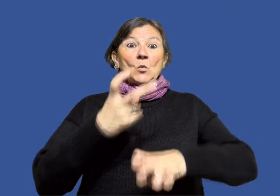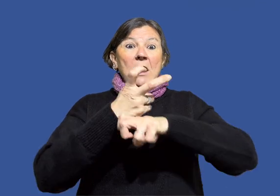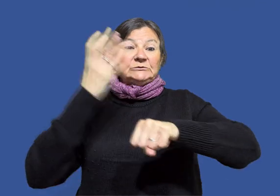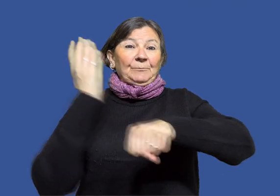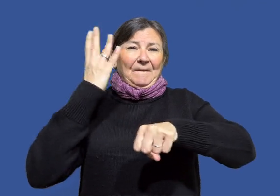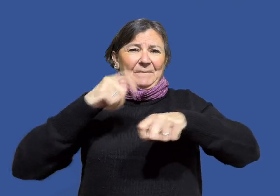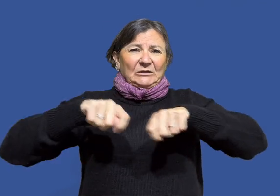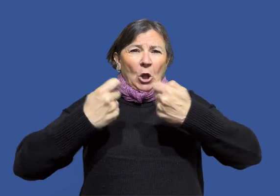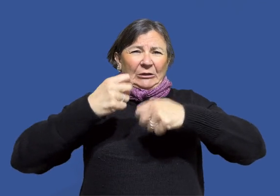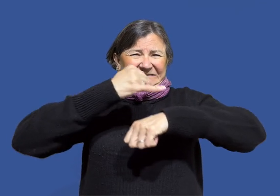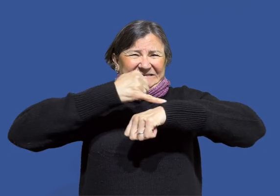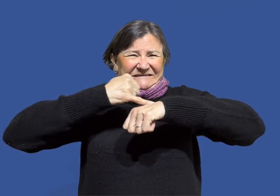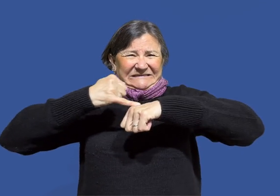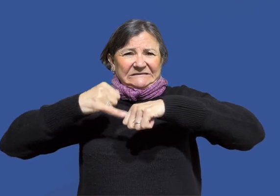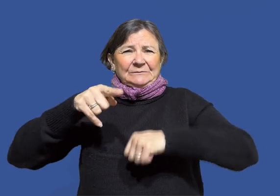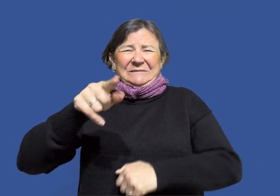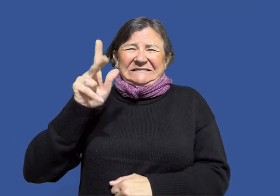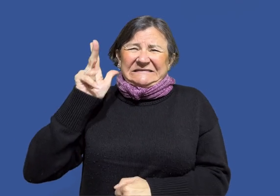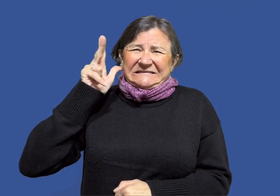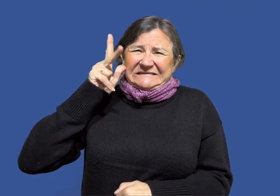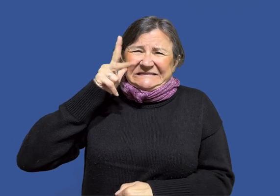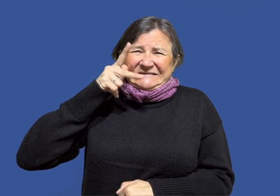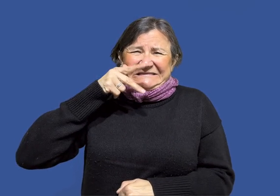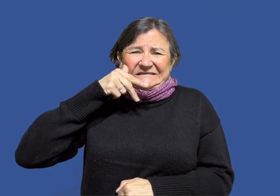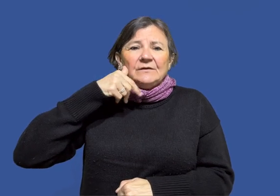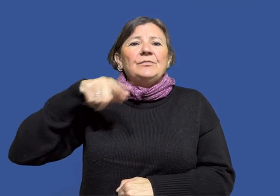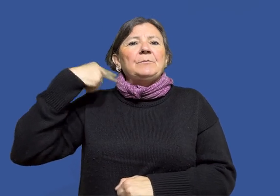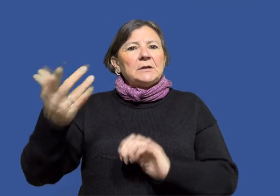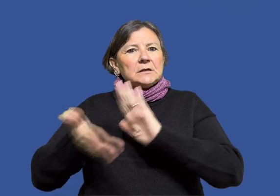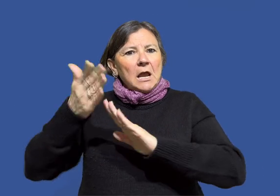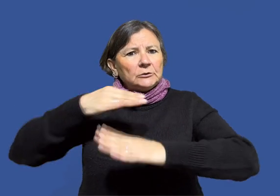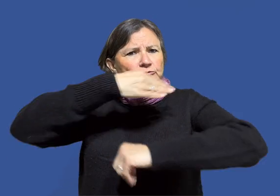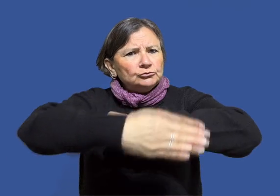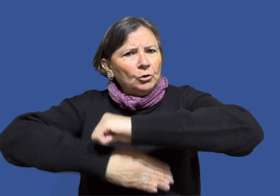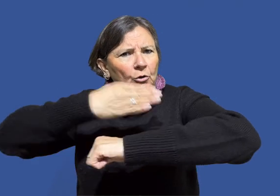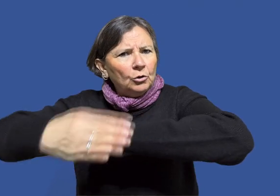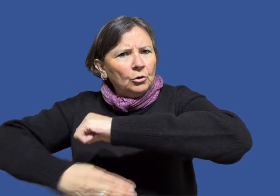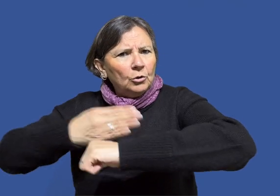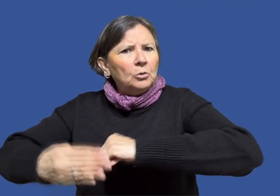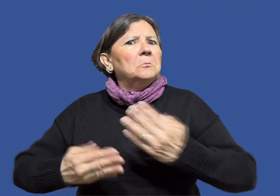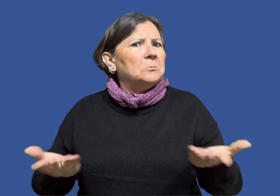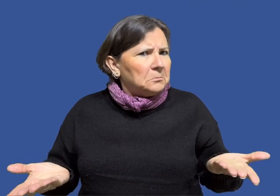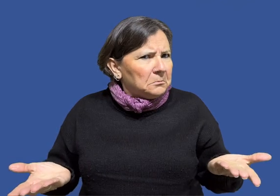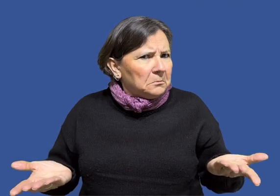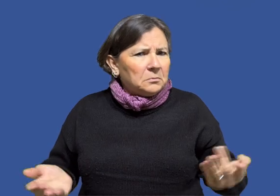Després de la fractura, quan et feia molt mal, et van enguixar el braç?